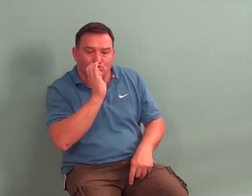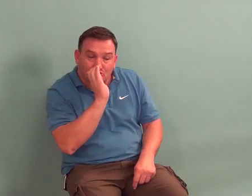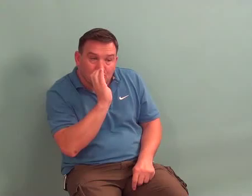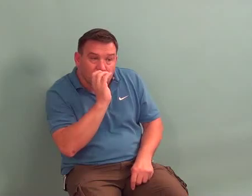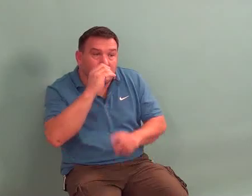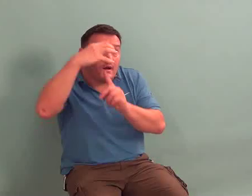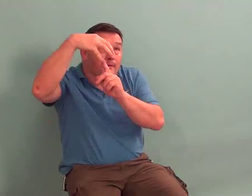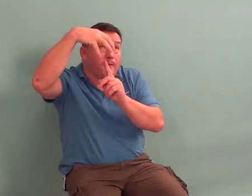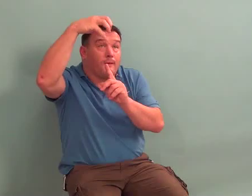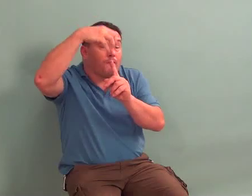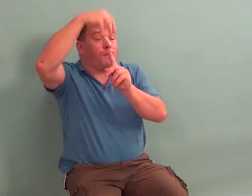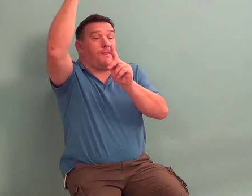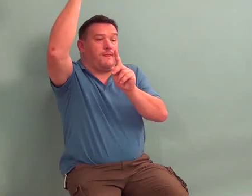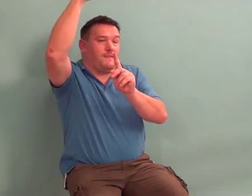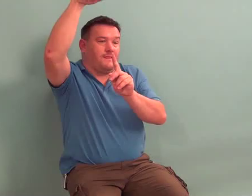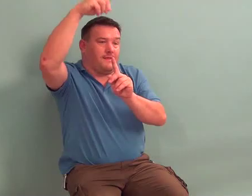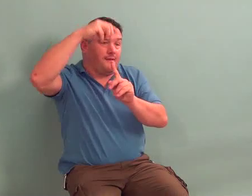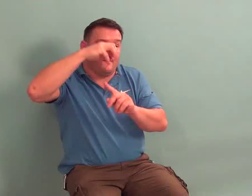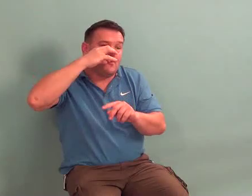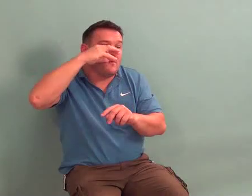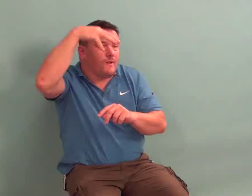Czujnik dymu wyczuł dym.